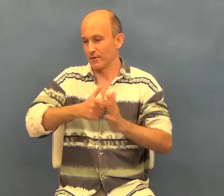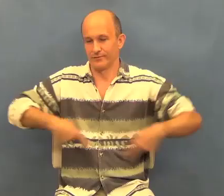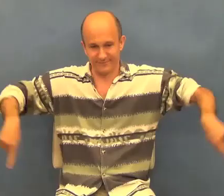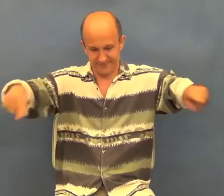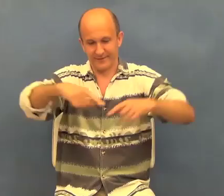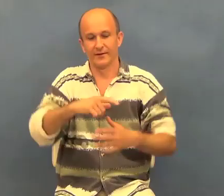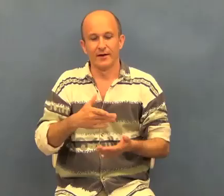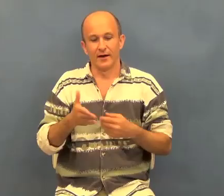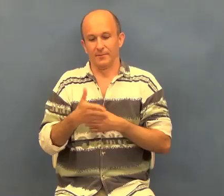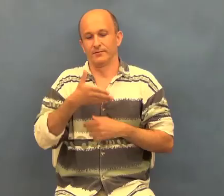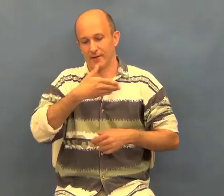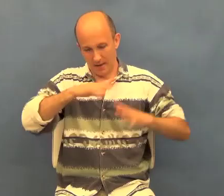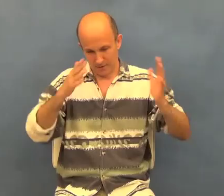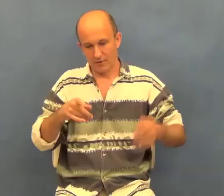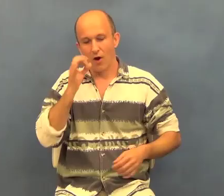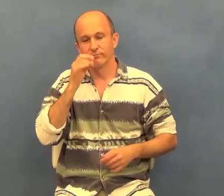Jest pokój i w nim jest akwarium z rybką.